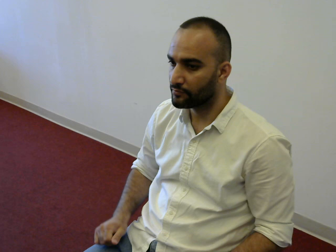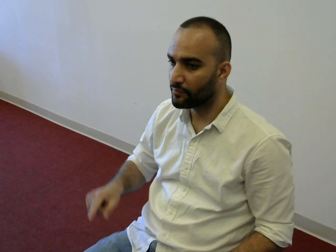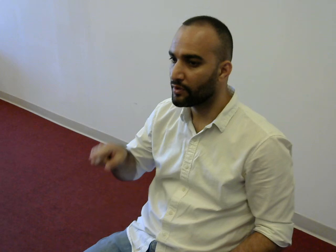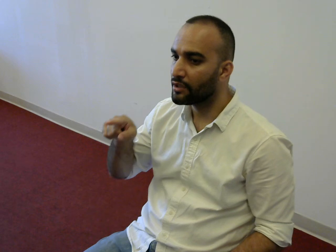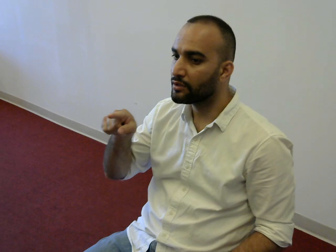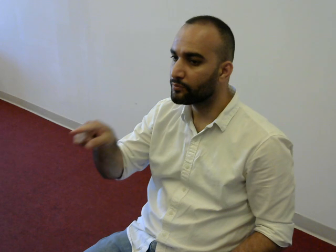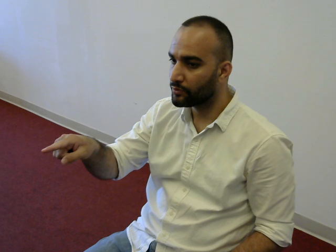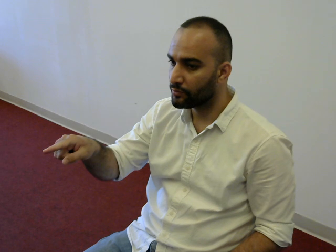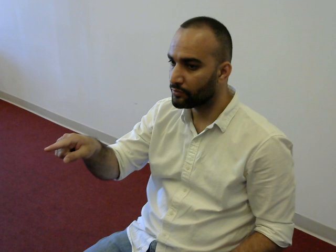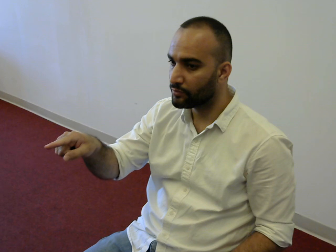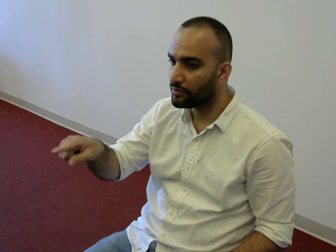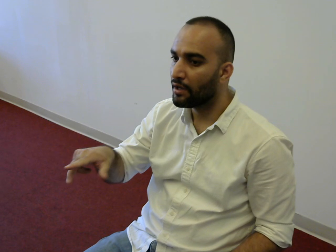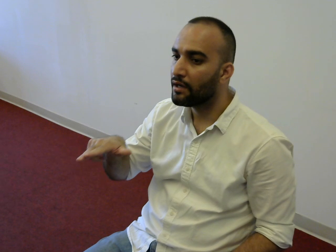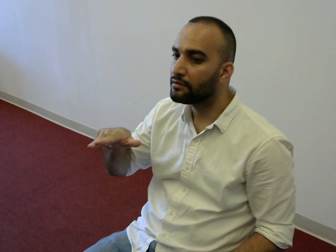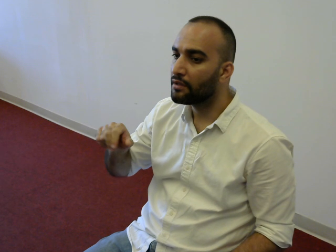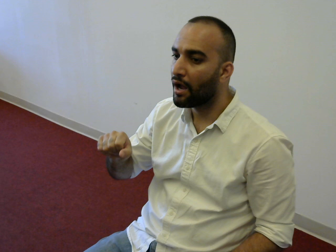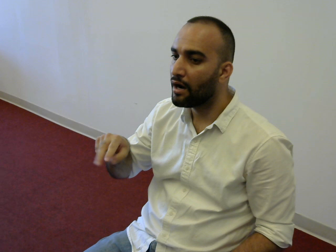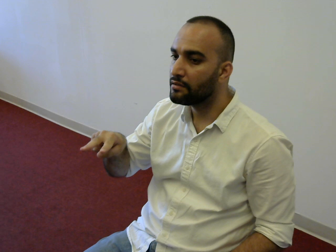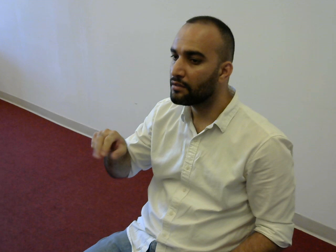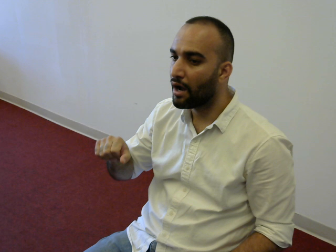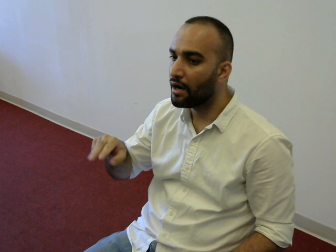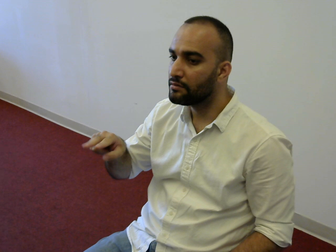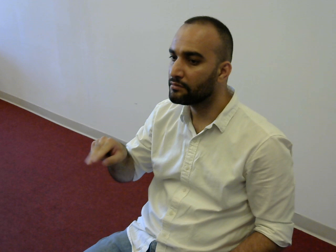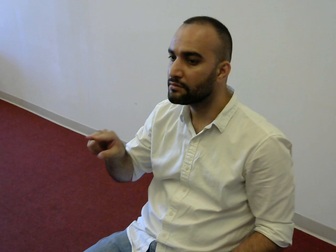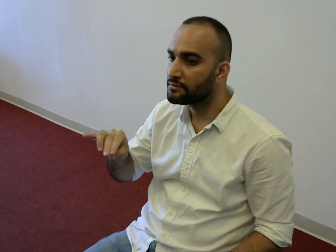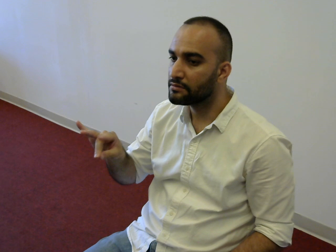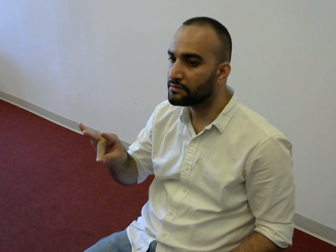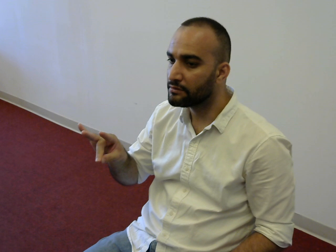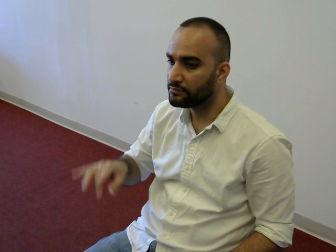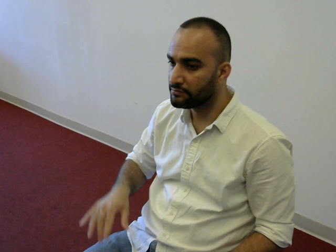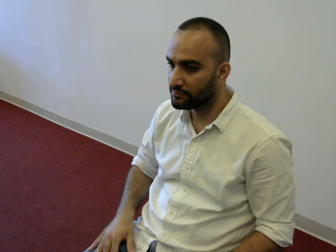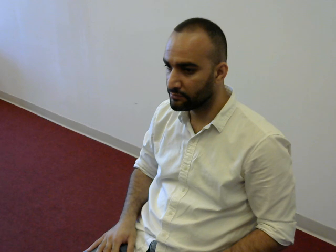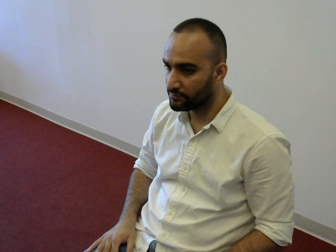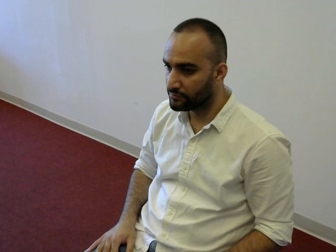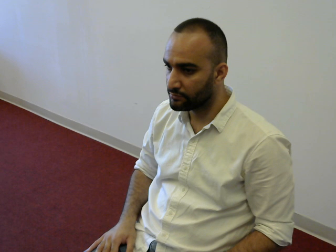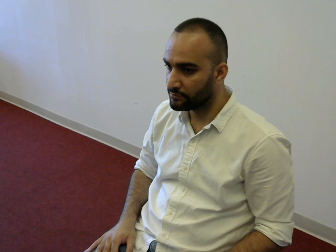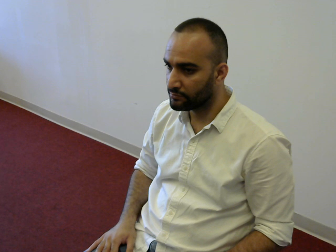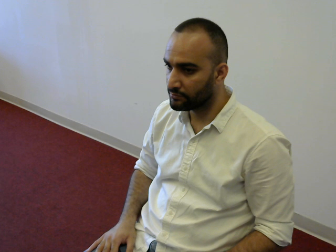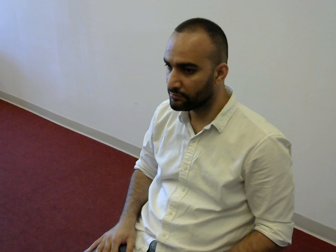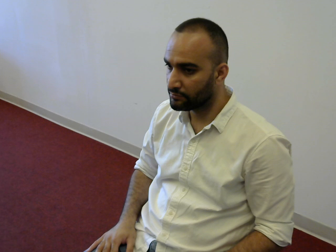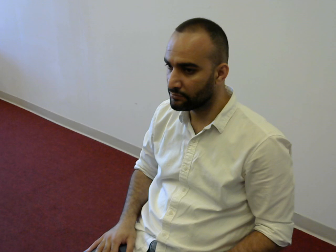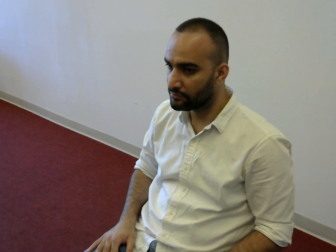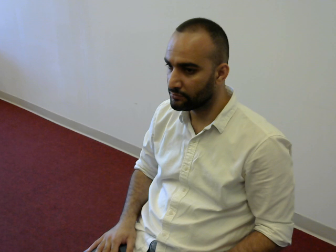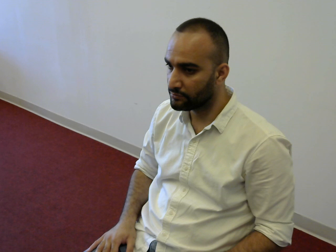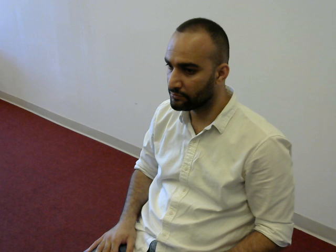Bu halaldır?